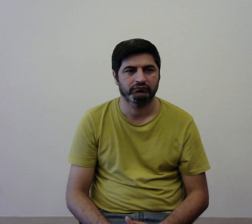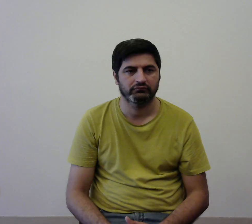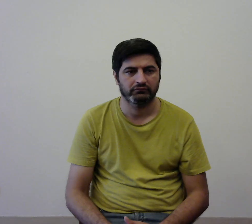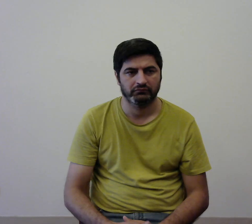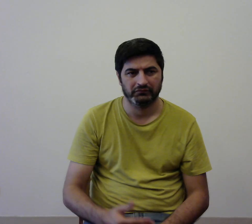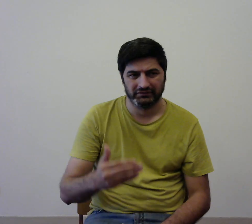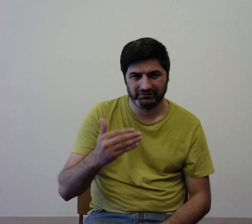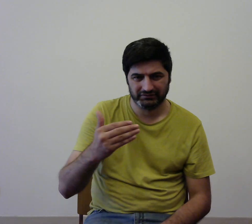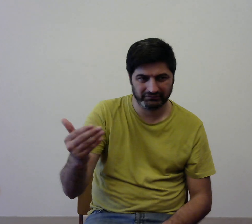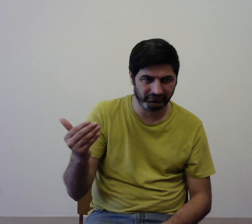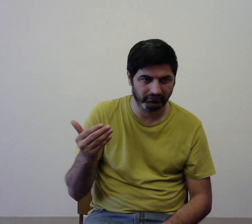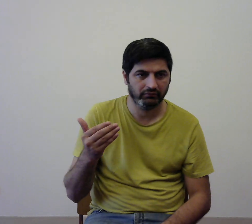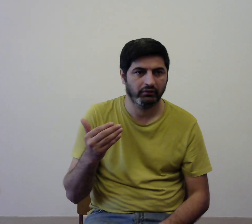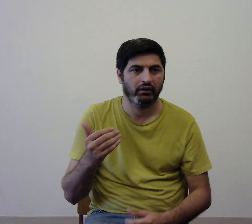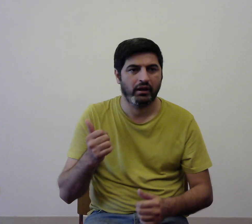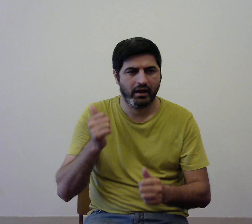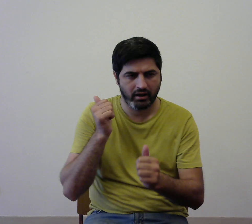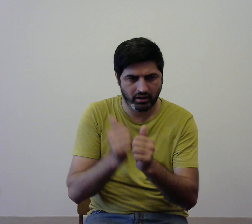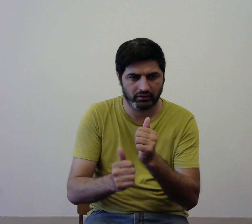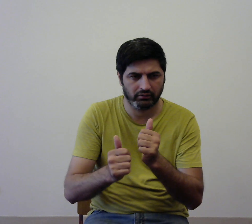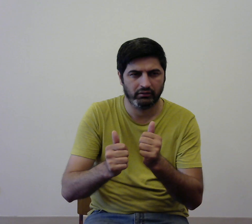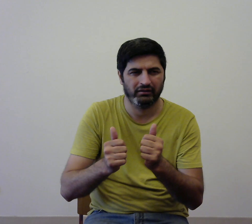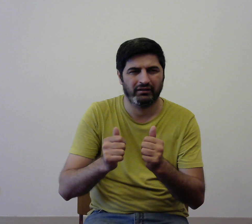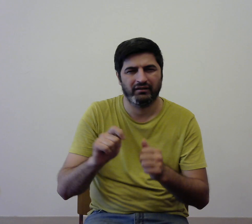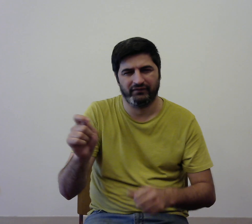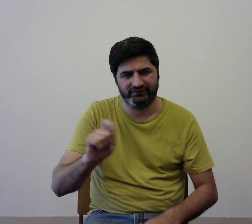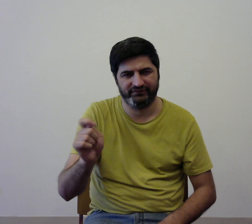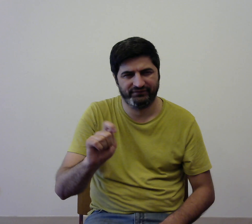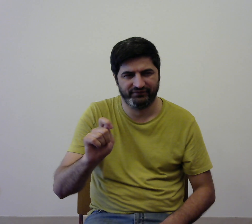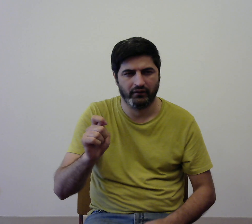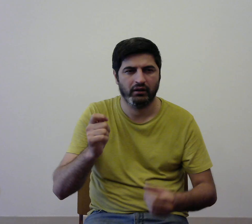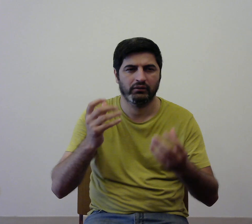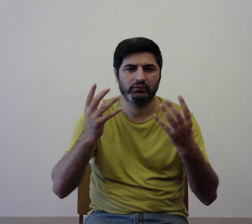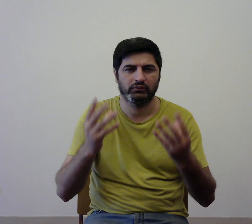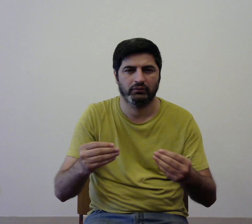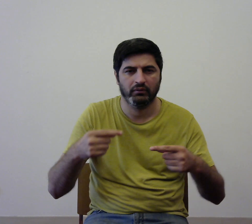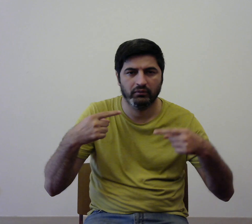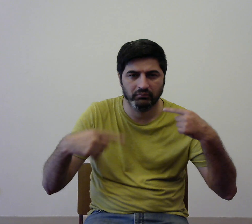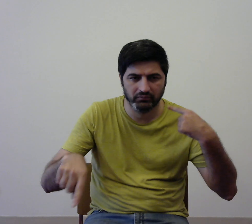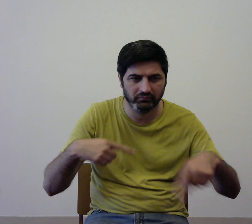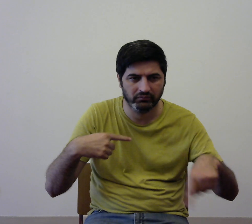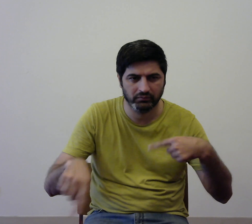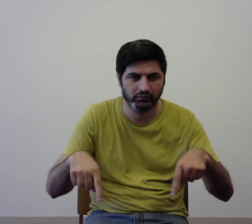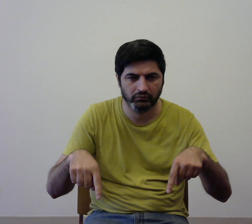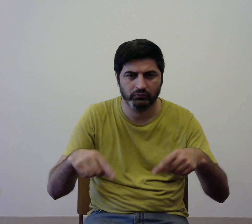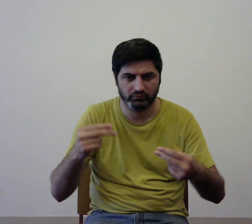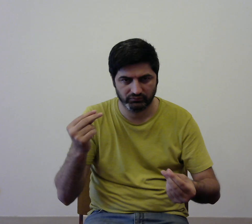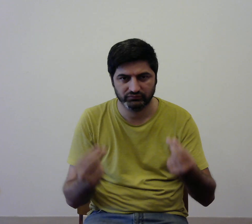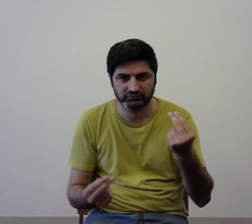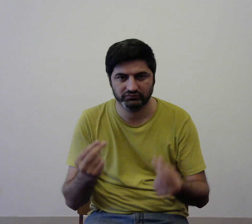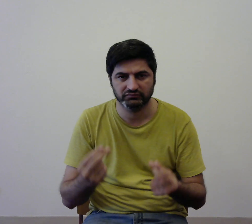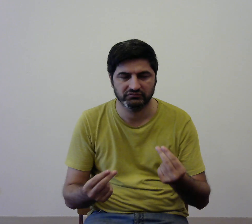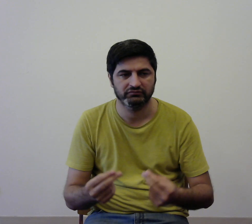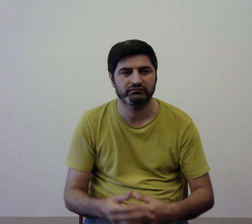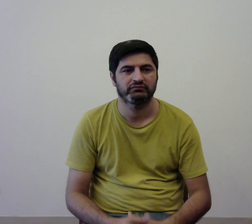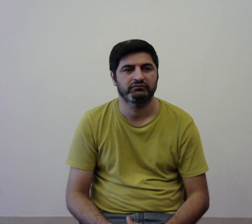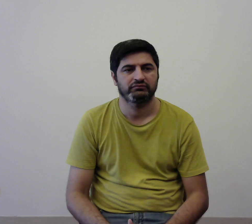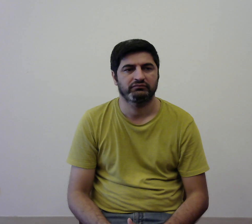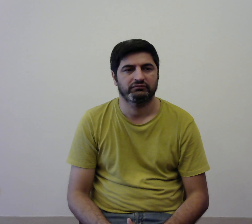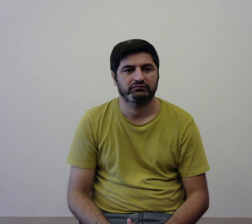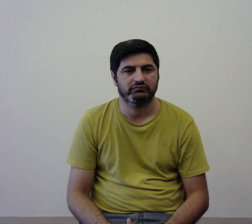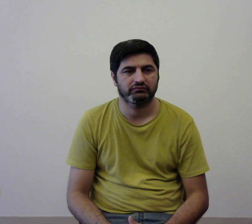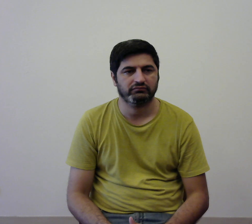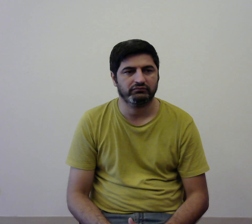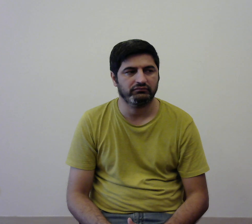Biz hər bazar günü futbol oynayırıq